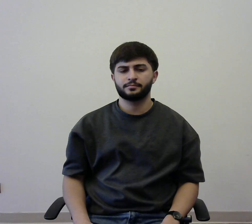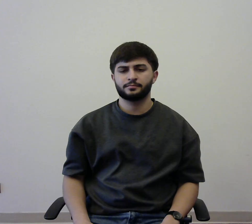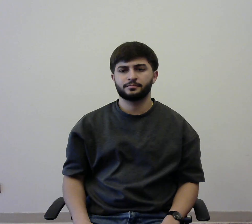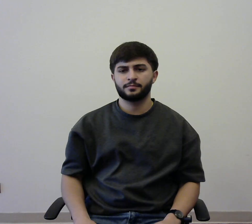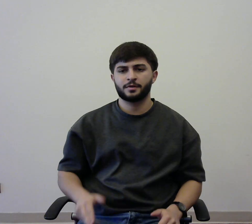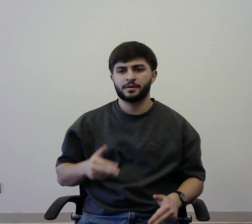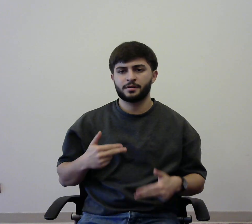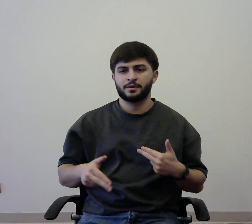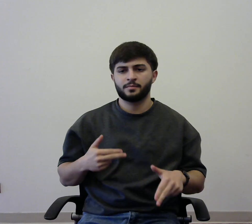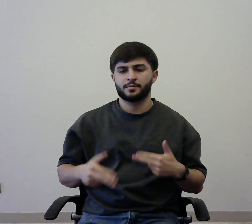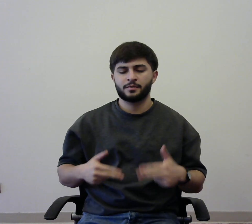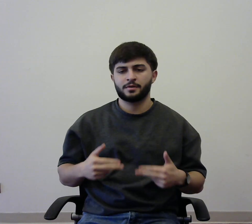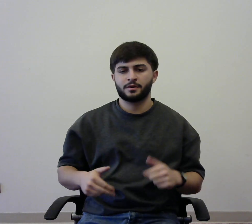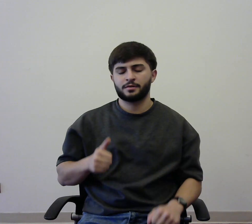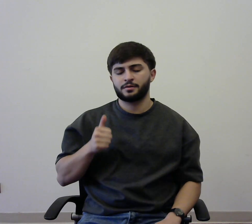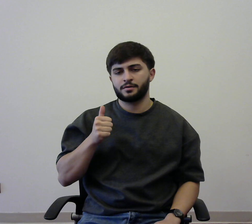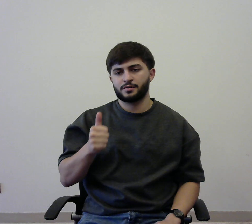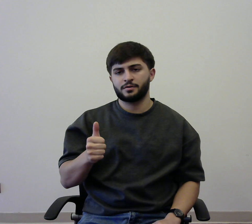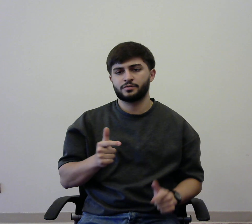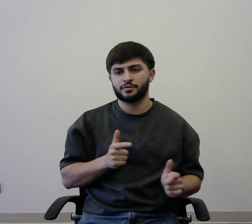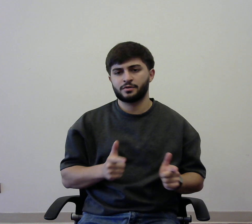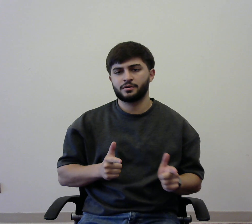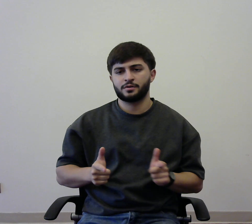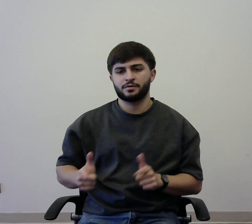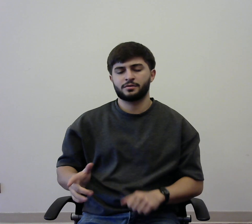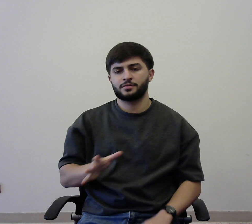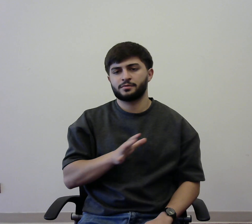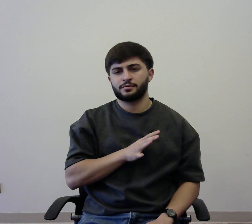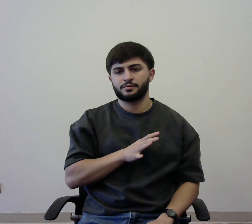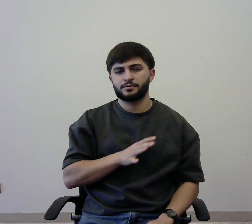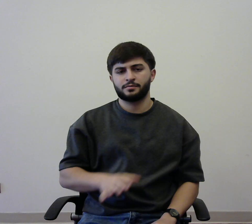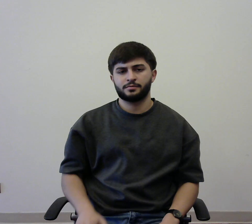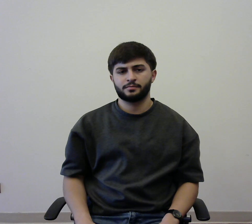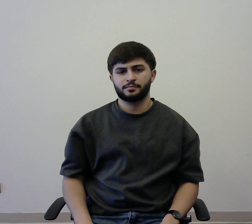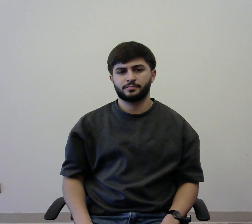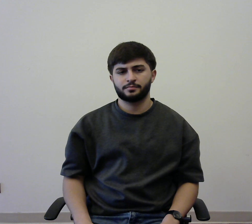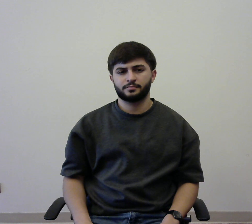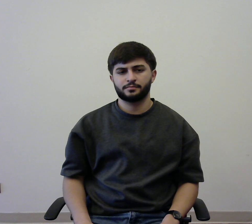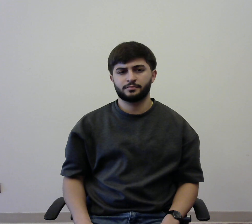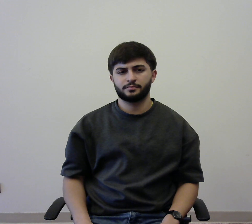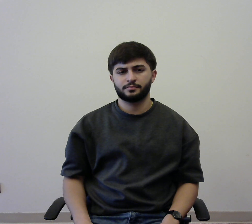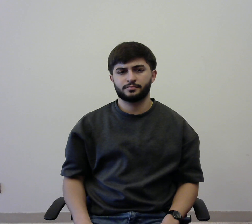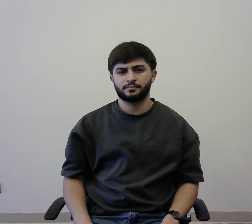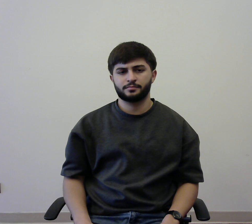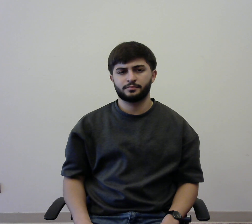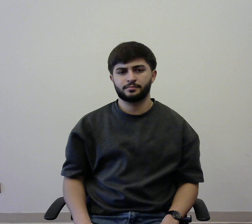İmtahana yaxşı hazırlaşmışam